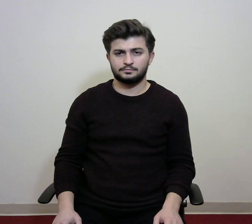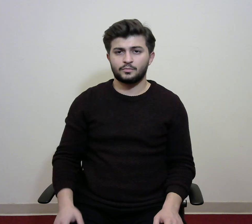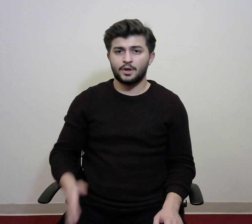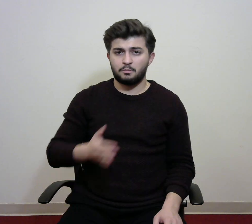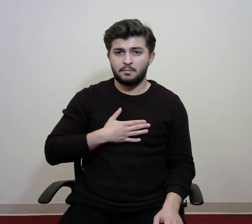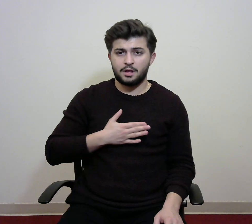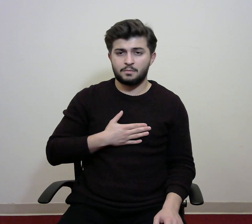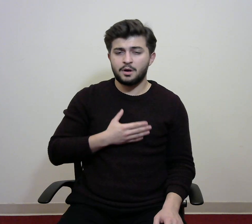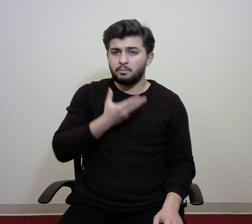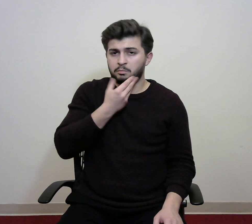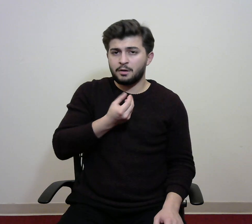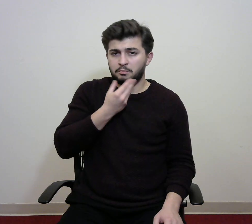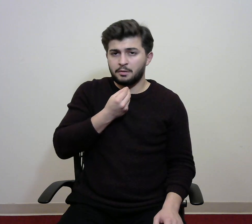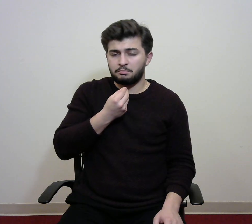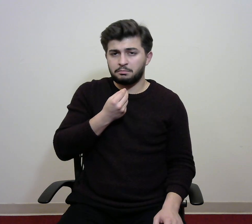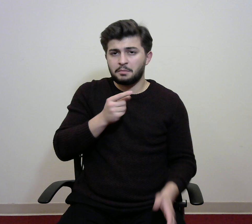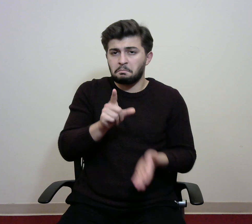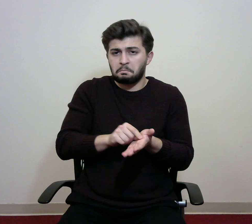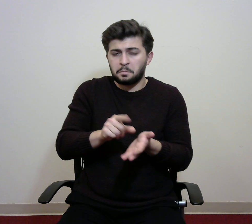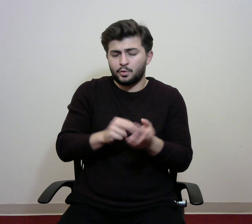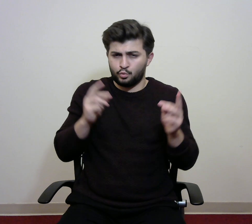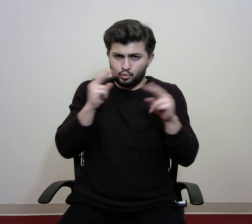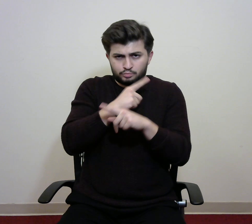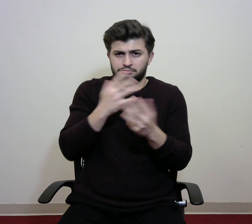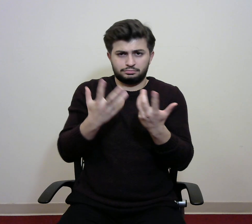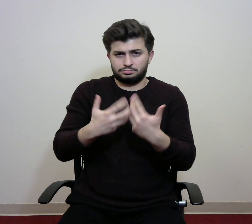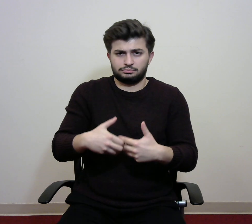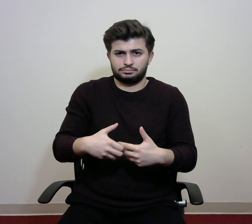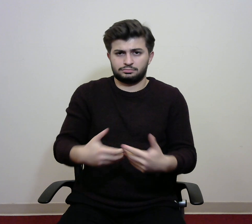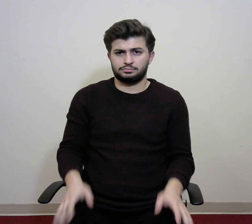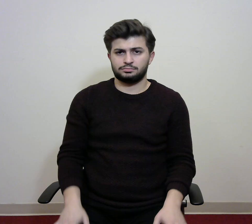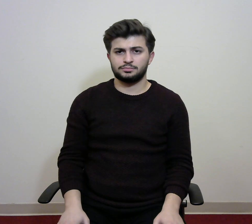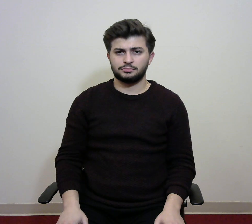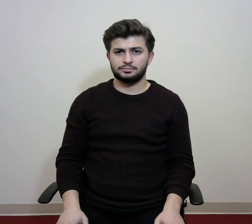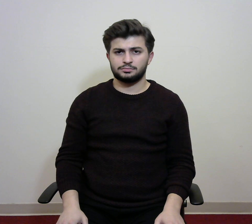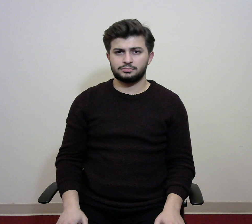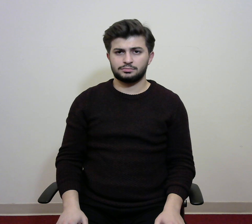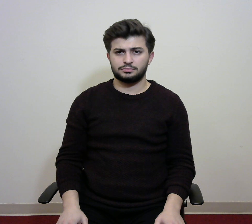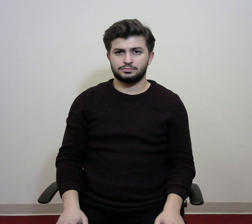Mənim babamın pensiyasını səhv hesablayıblar